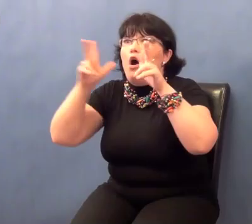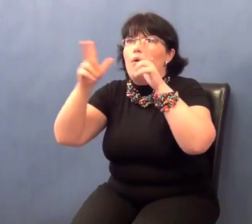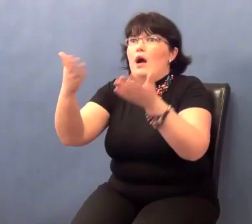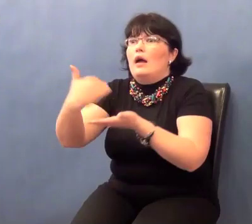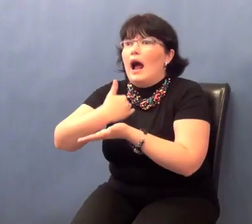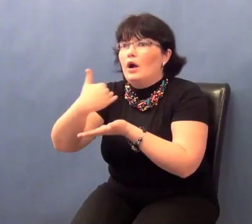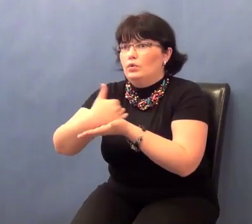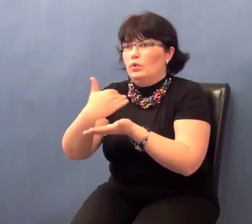Ratujcie.